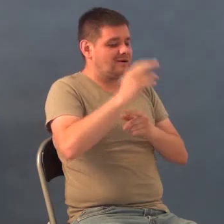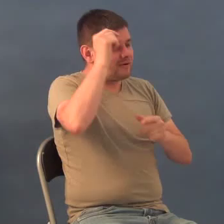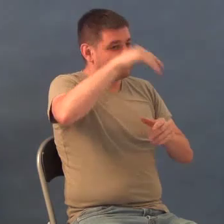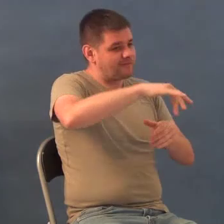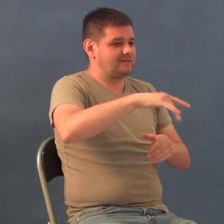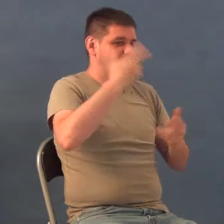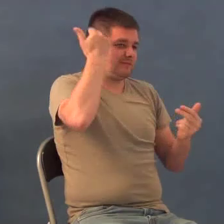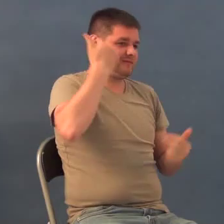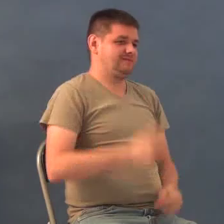A w środku był królik.